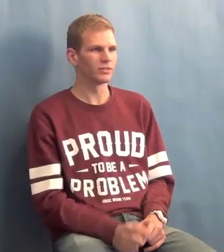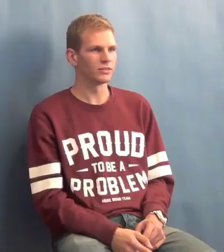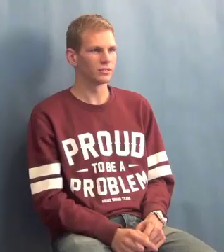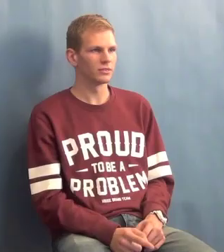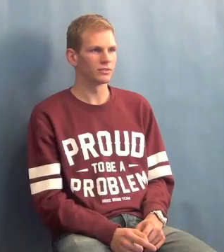Nie wolno.